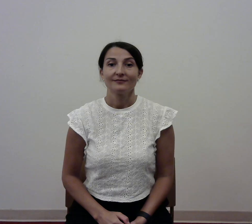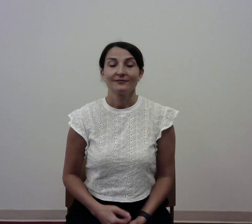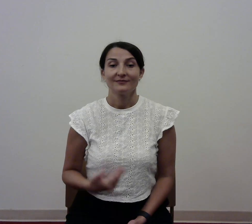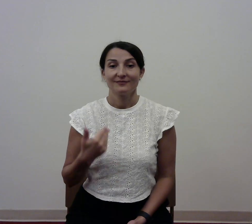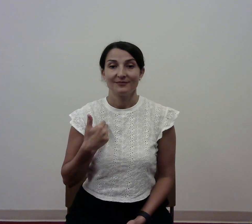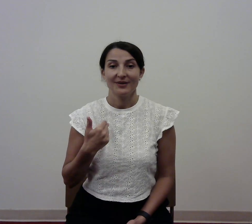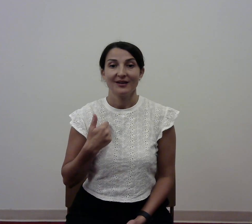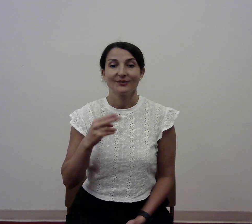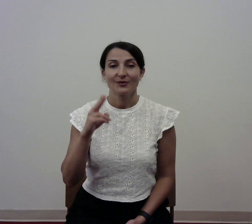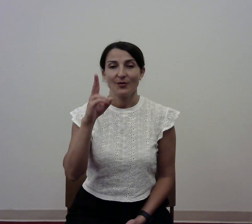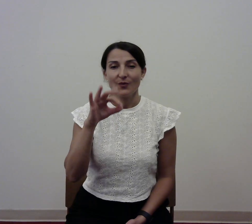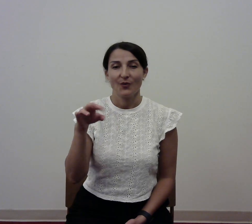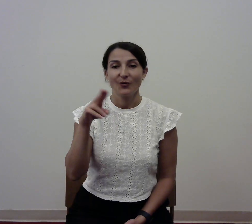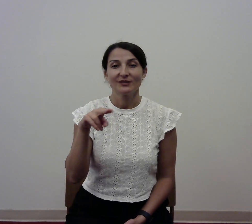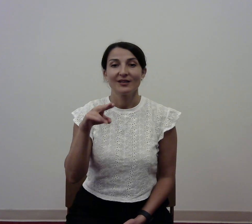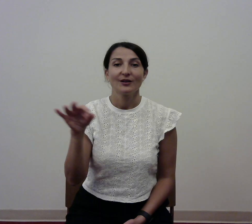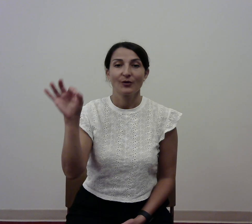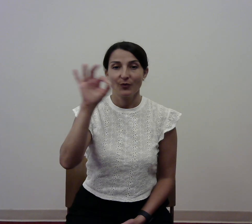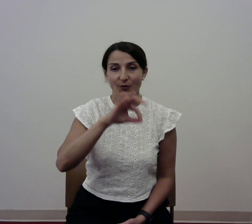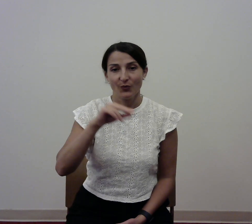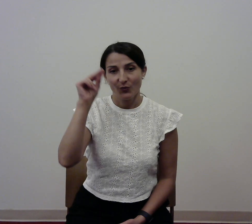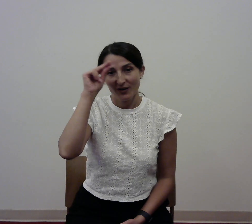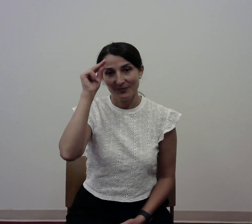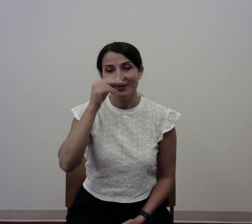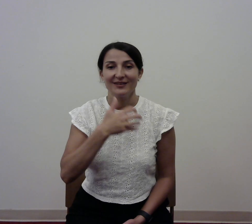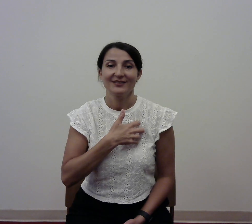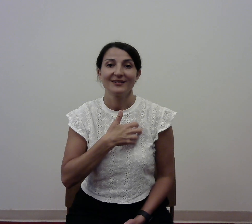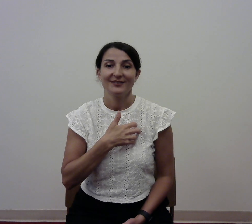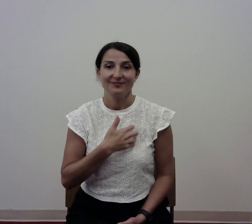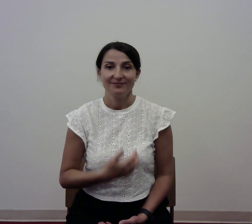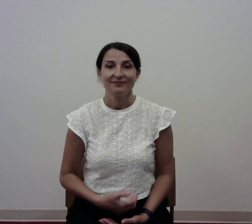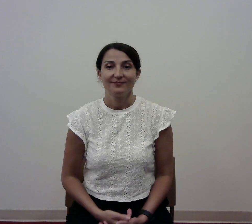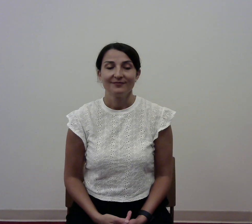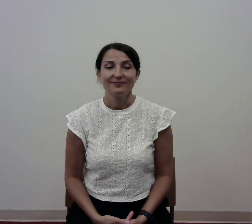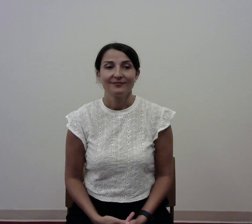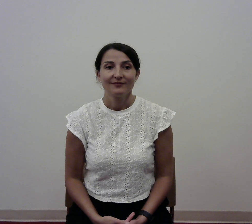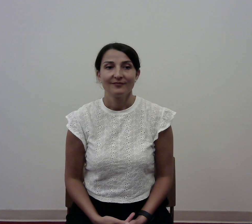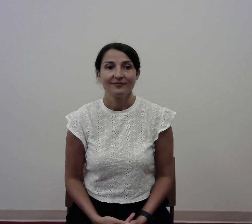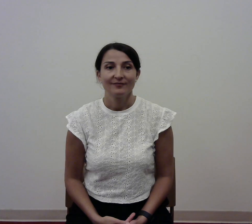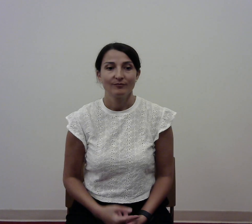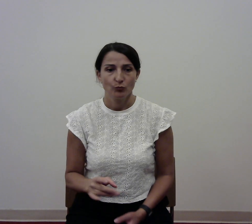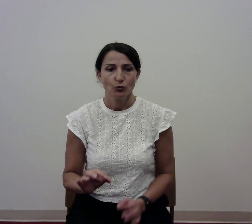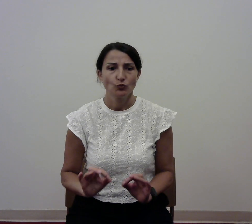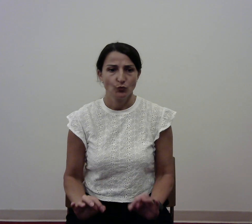Mən kodlaşdırma öyrənmək istəyirəm